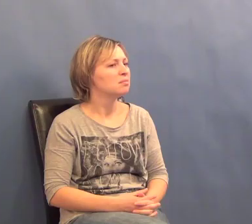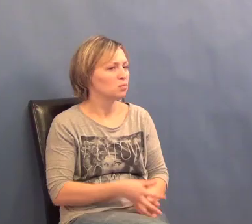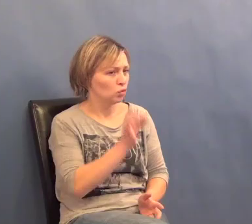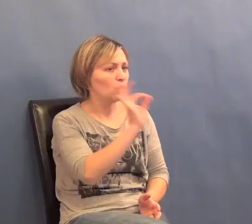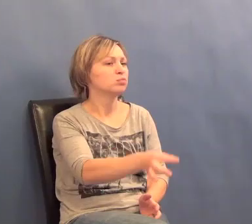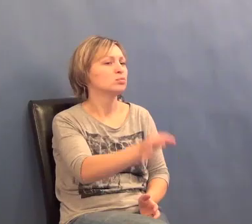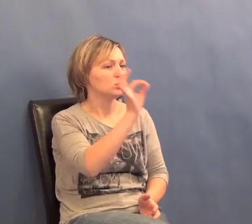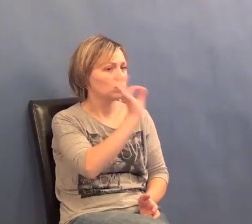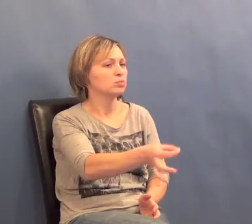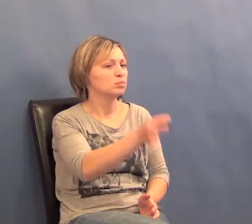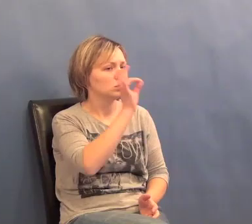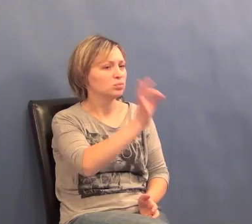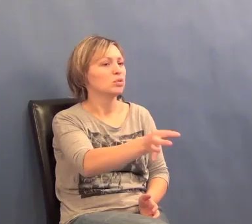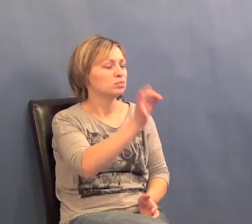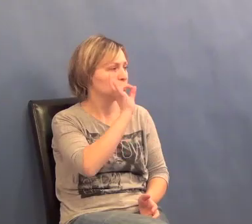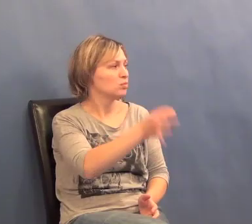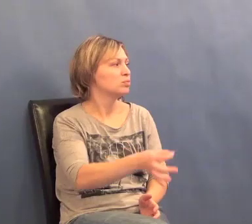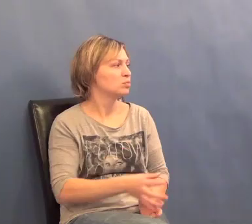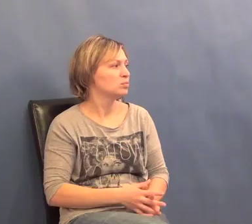Dobrze, dobrze.